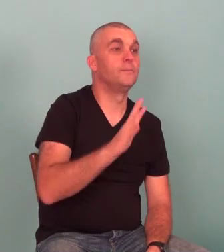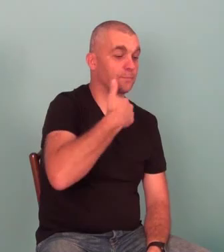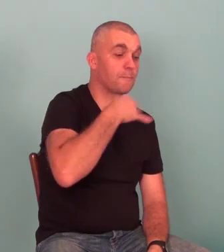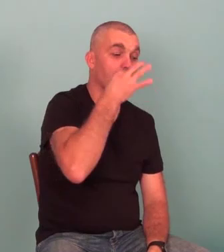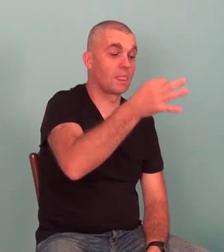Mam pytanie.